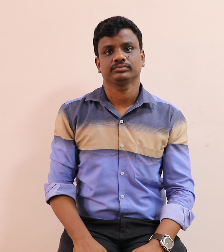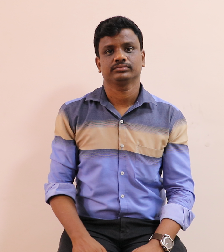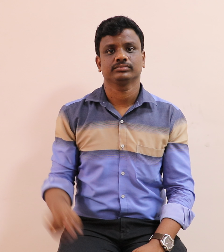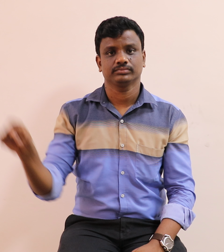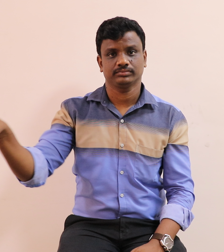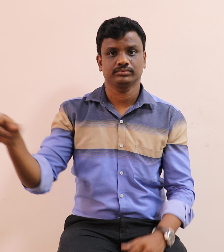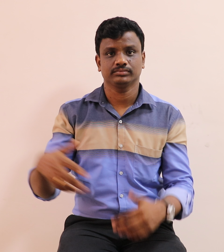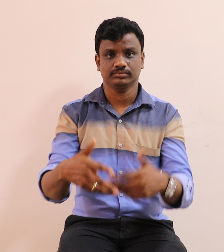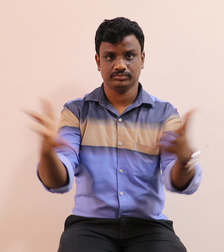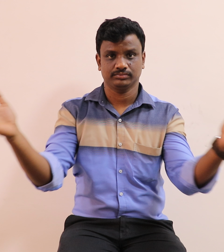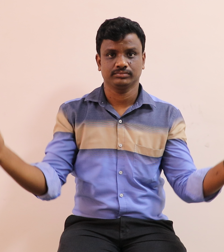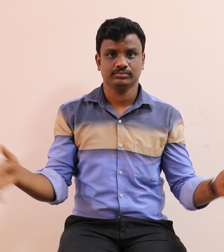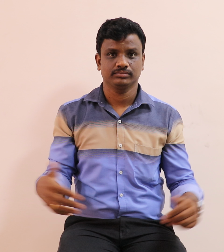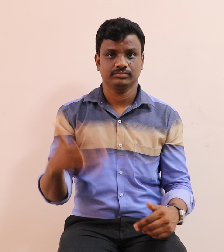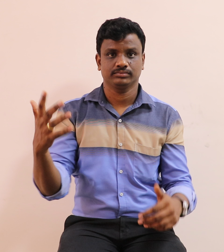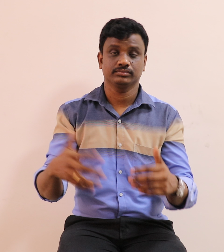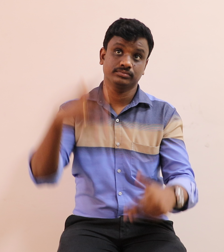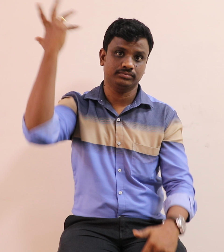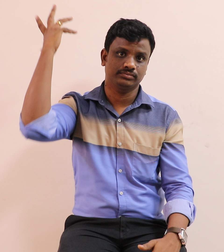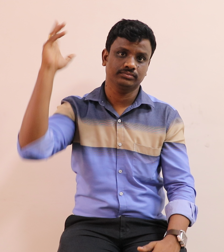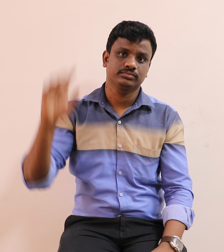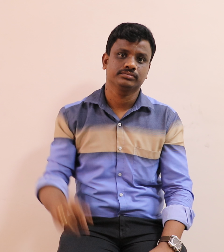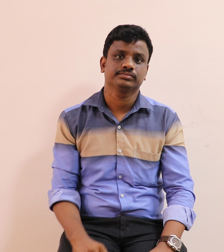This place is beautiful